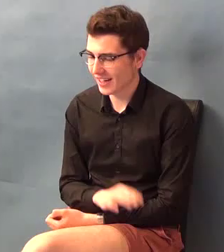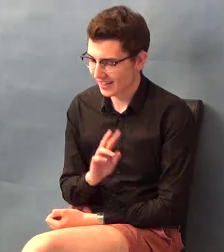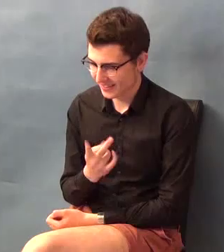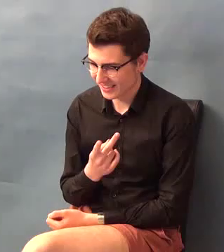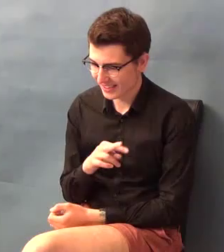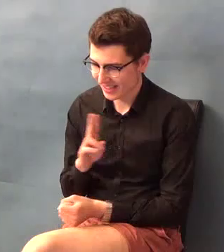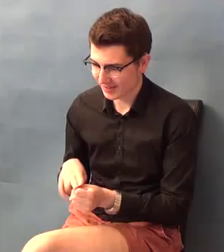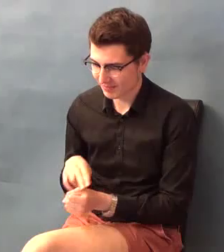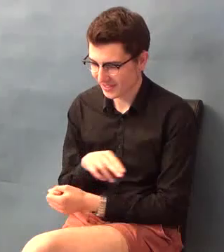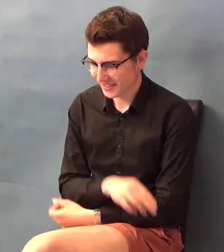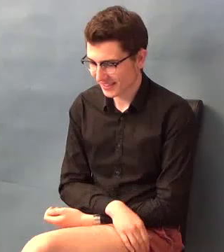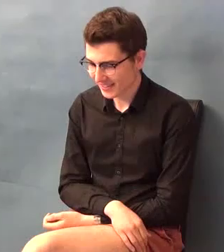Drugi termin.